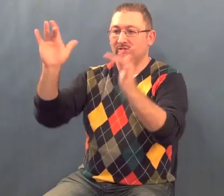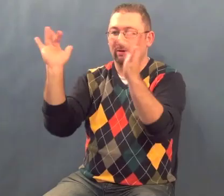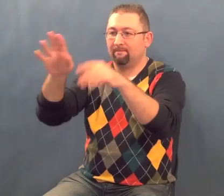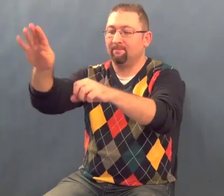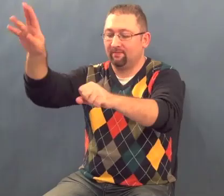Masz rację.